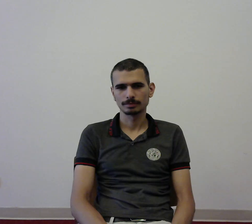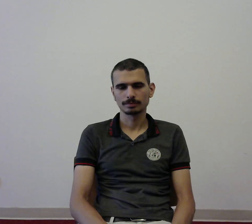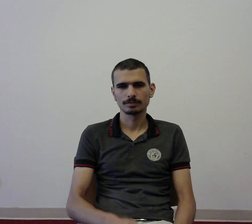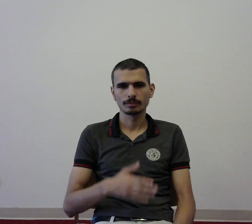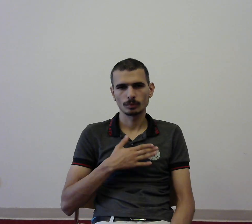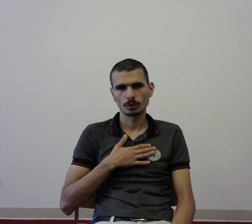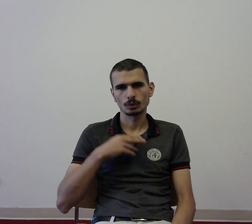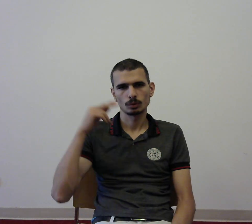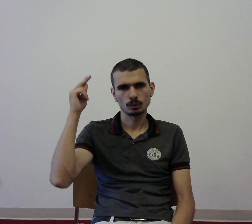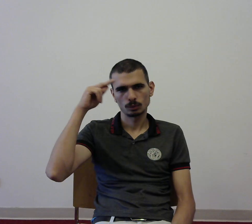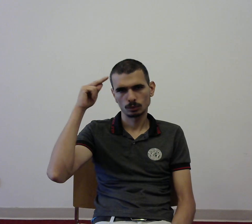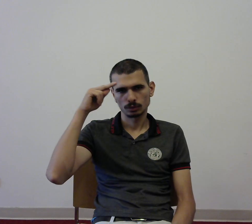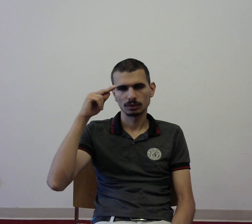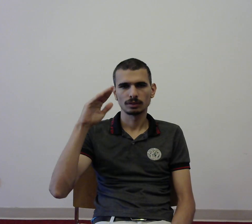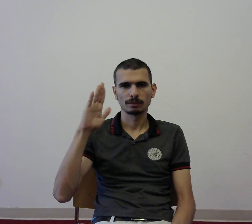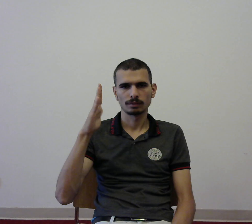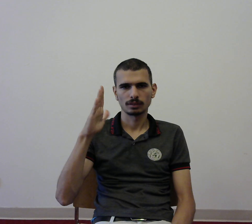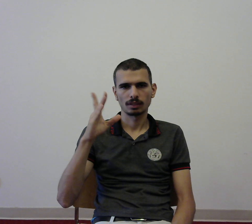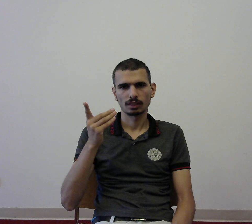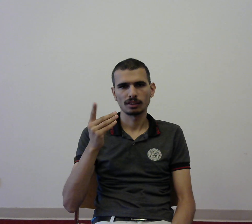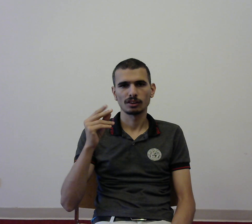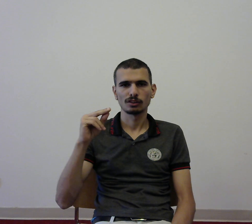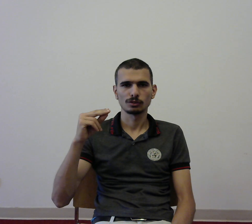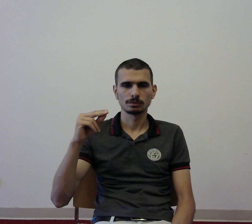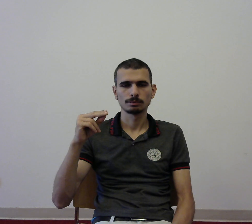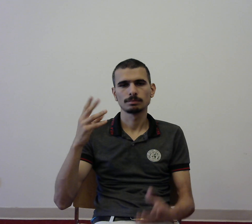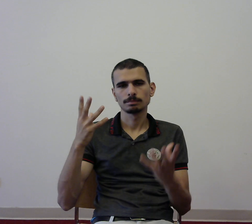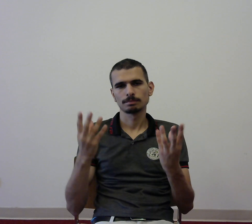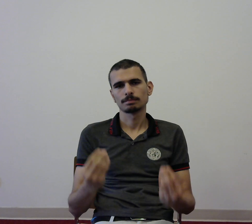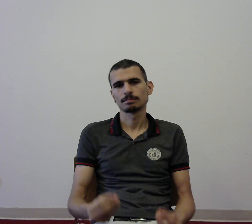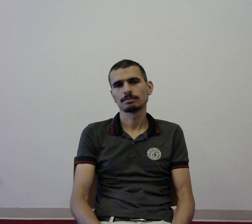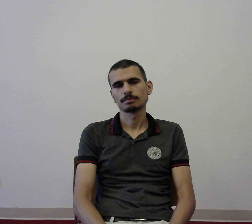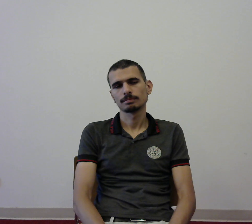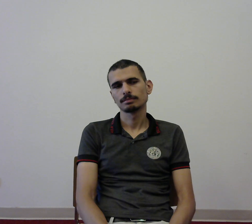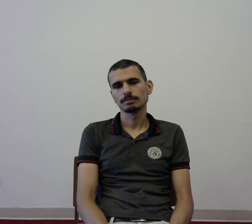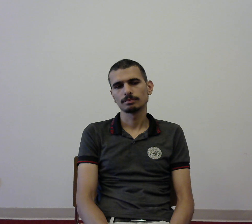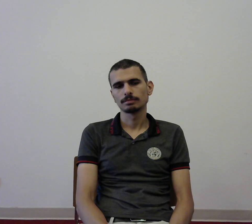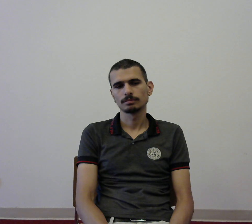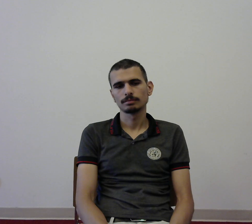Mənim dərslərim 2-ci və 4-cü günlərdir